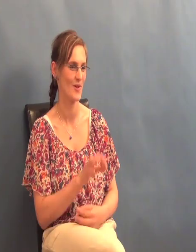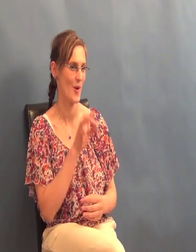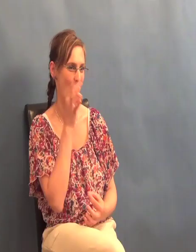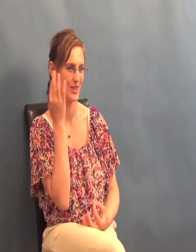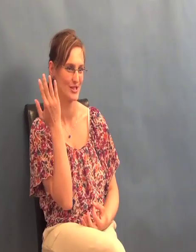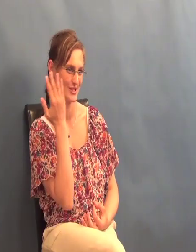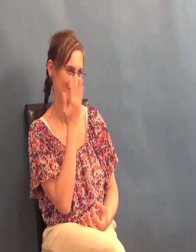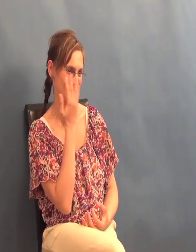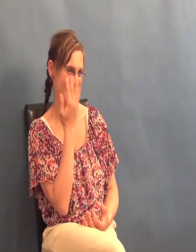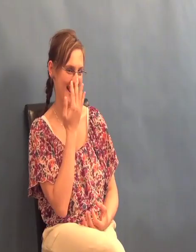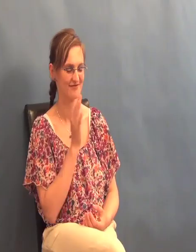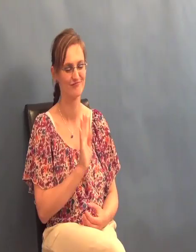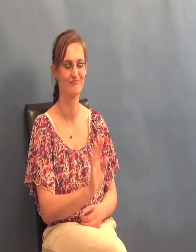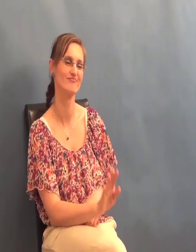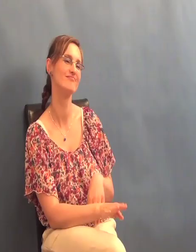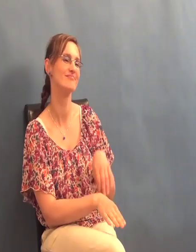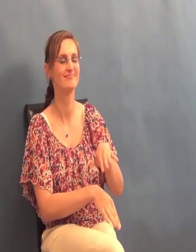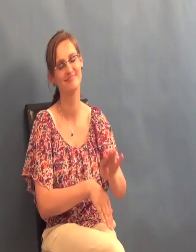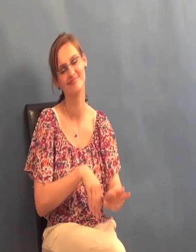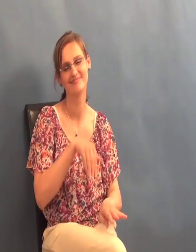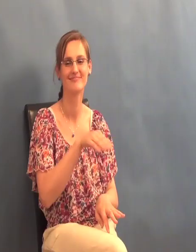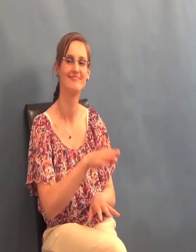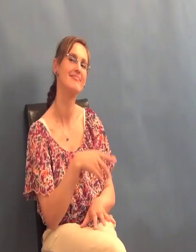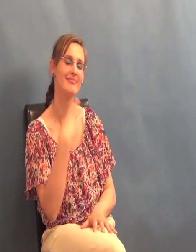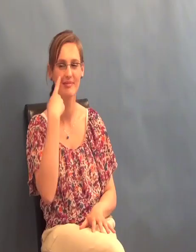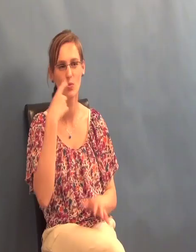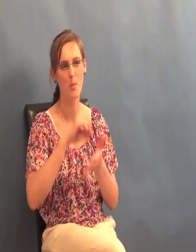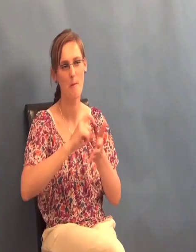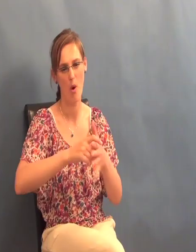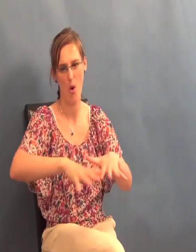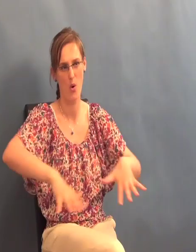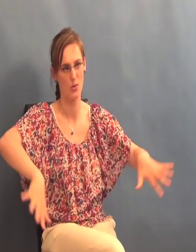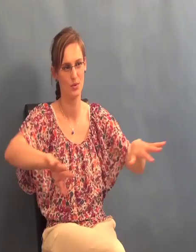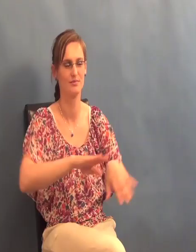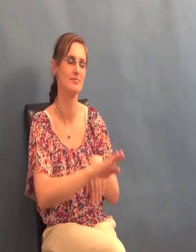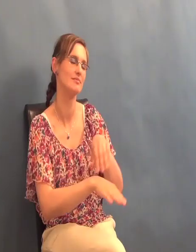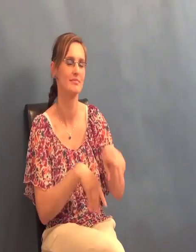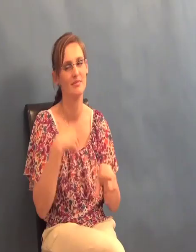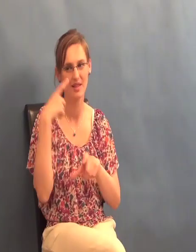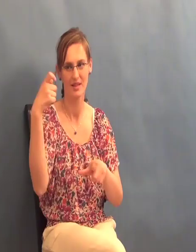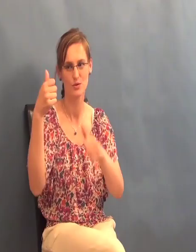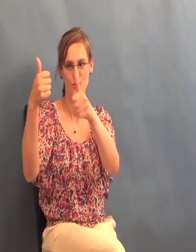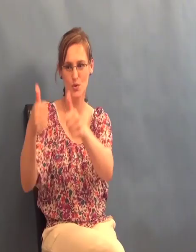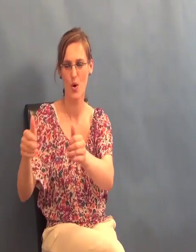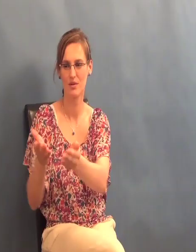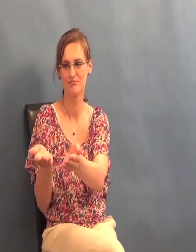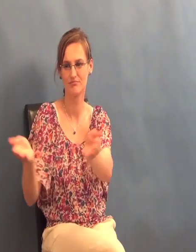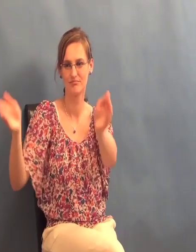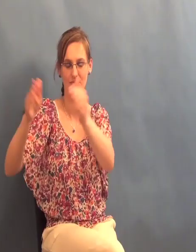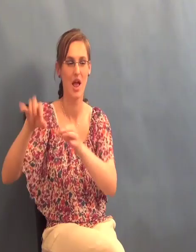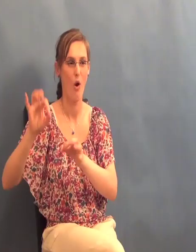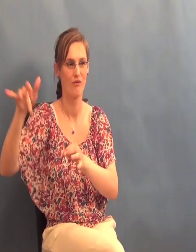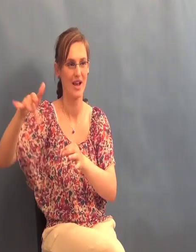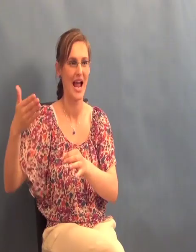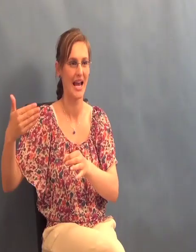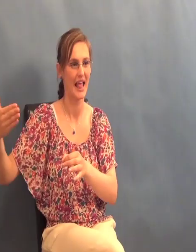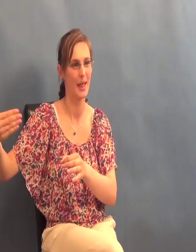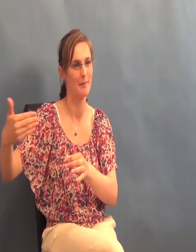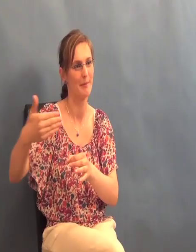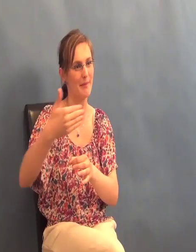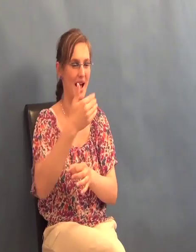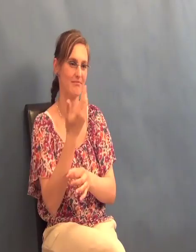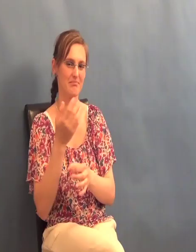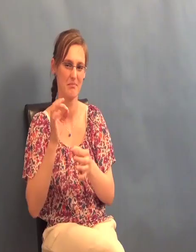Czarny kot idzie i zauważa... jest w pokoju, idzie i zauważa, że obok niego stoi kuliste akwarium z rybką w środku.